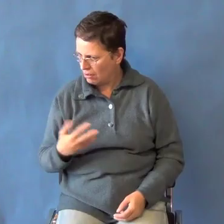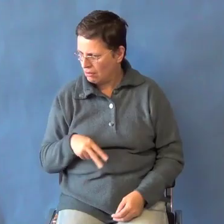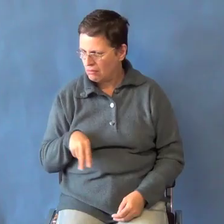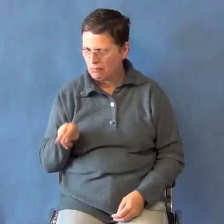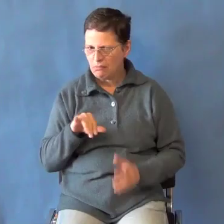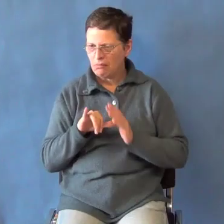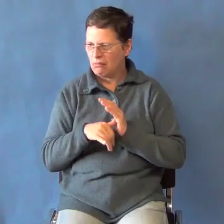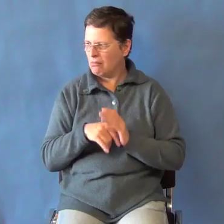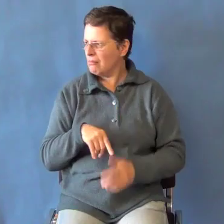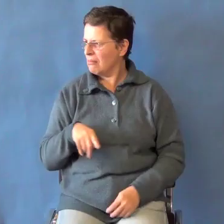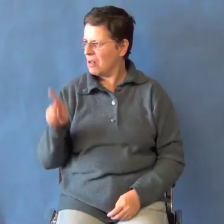Rozgląda się i zastanawia.